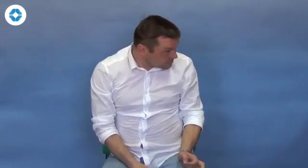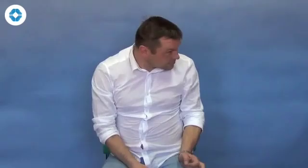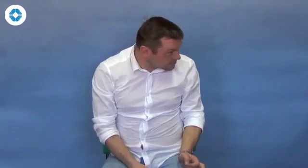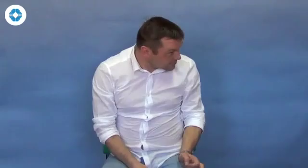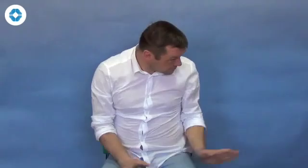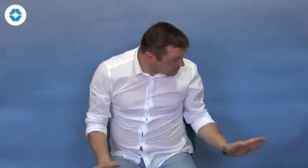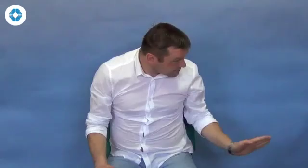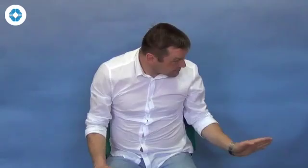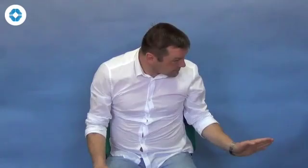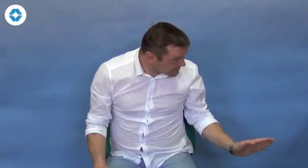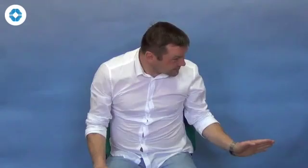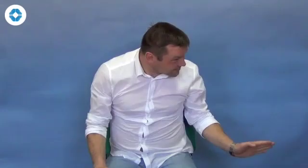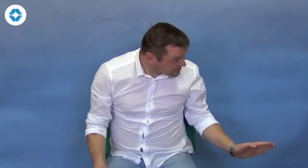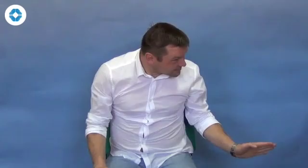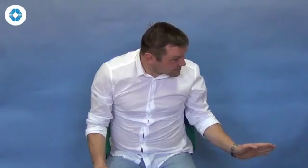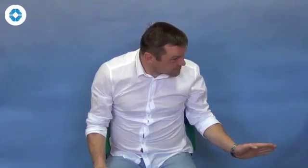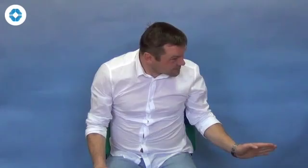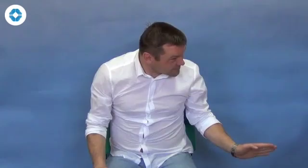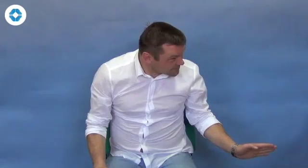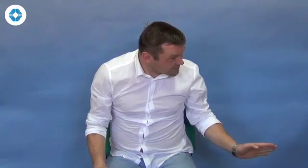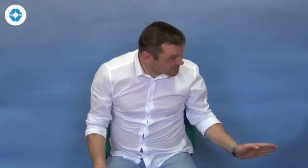Koniec?